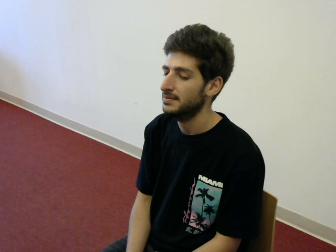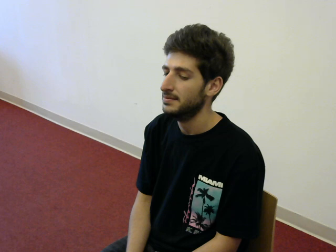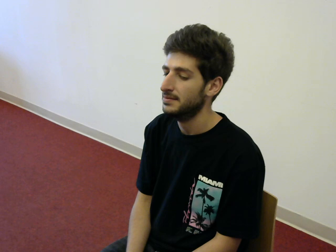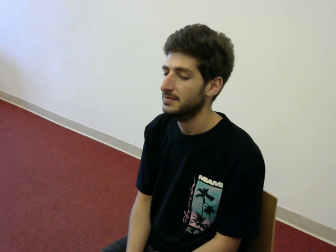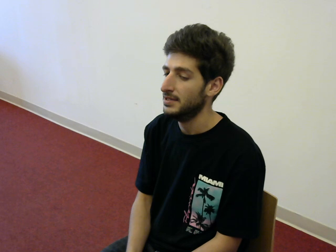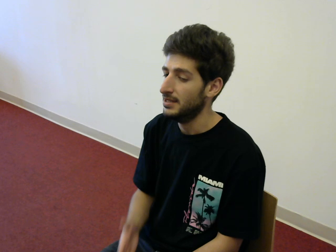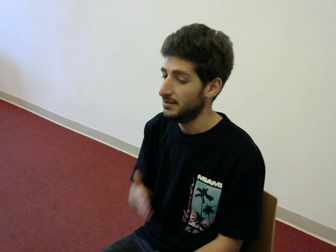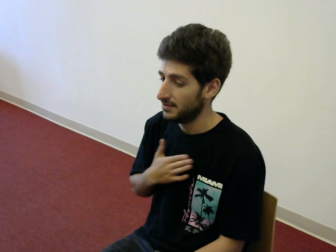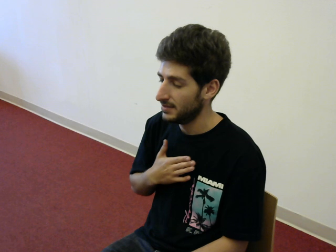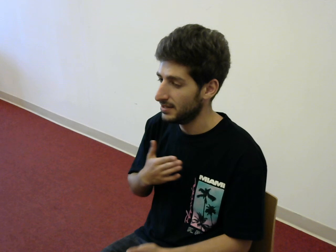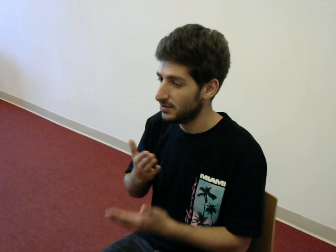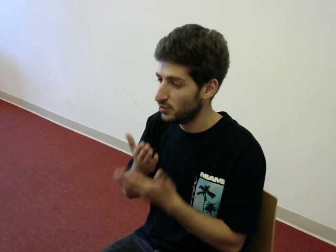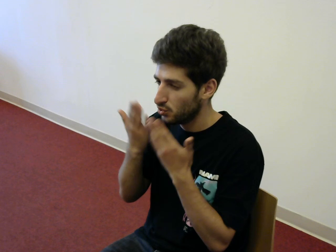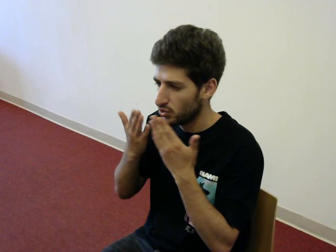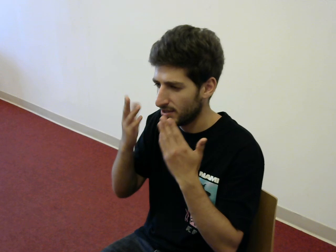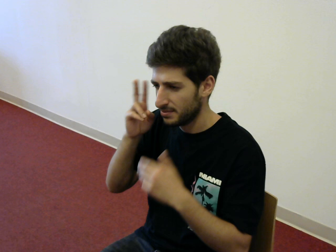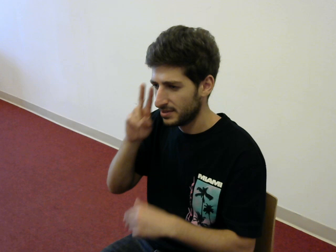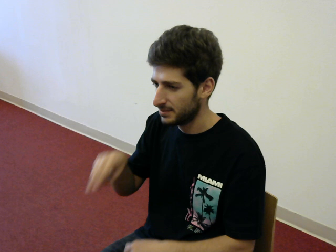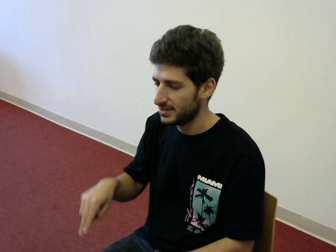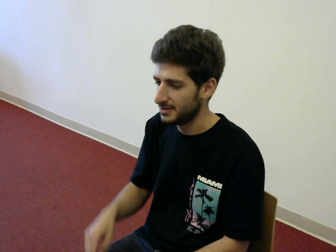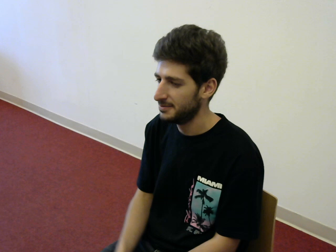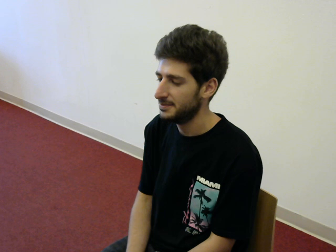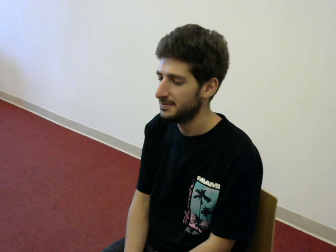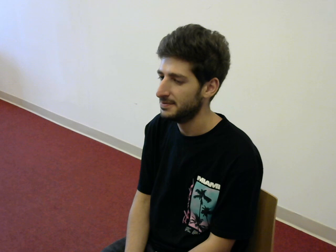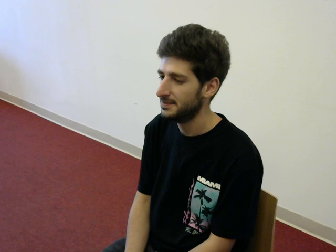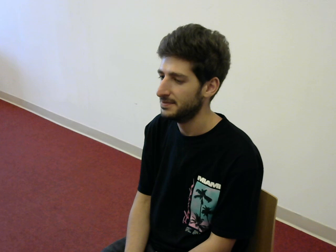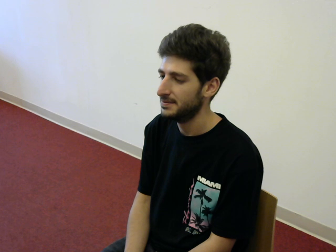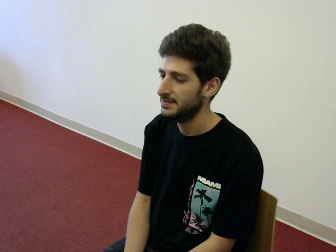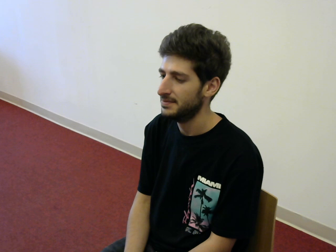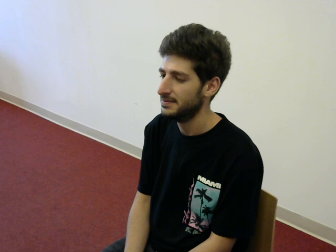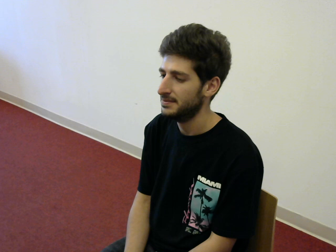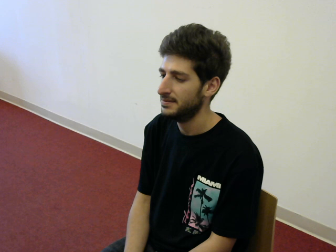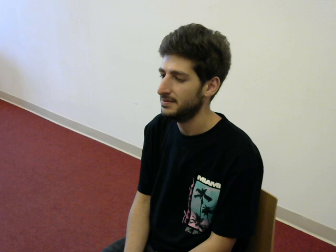Mən oxuya bilmirəm